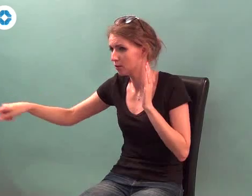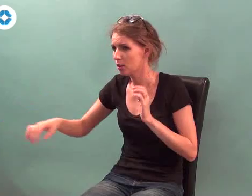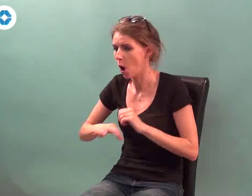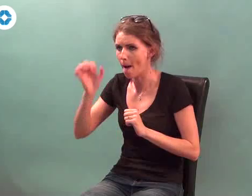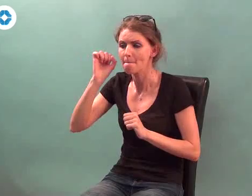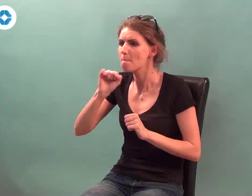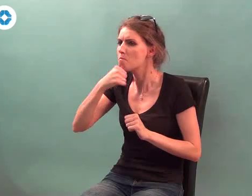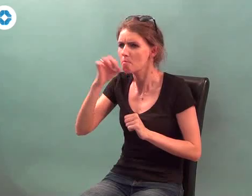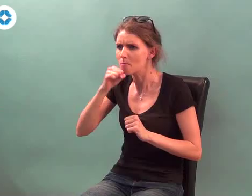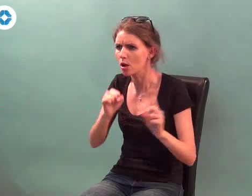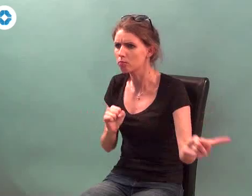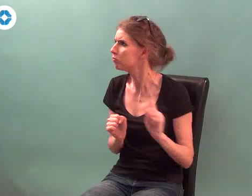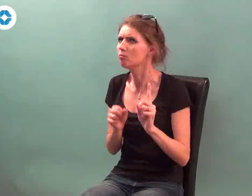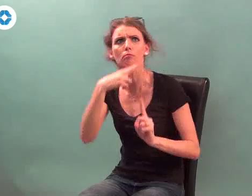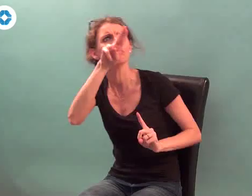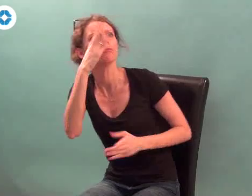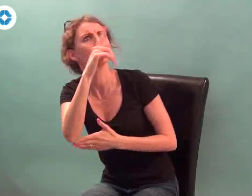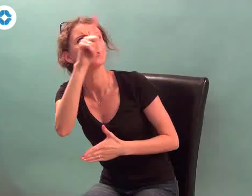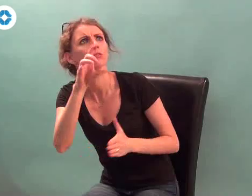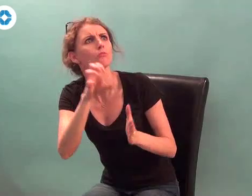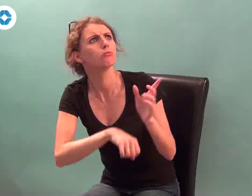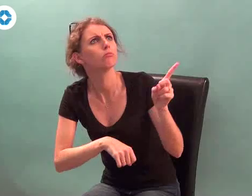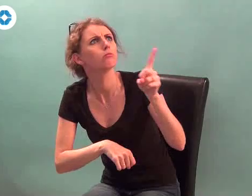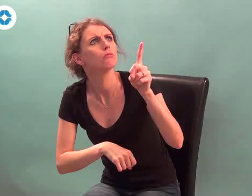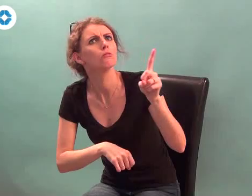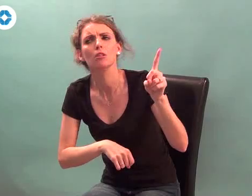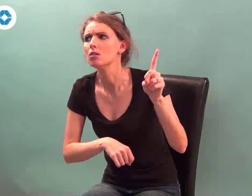W tym momencie zjawia się starsza kobieta, rozgląda się i patrzy na okno - jest zbite.